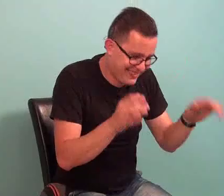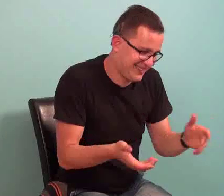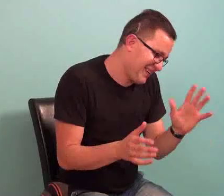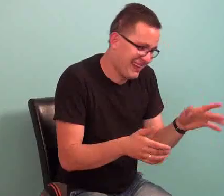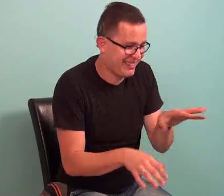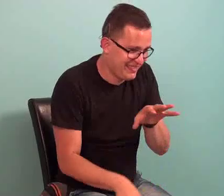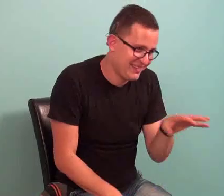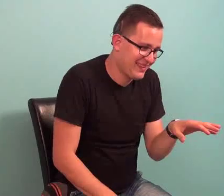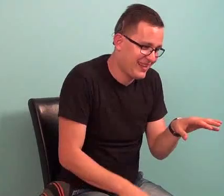Chłopiec ogląda jakie są ładne.